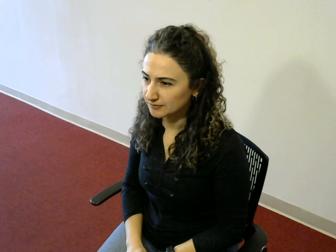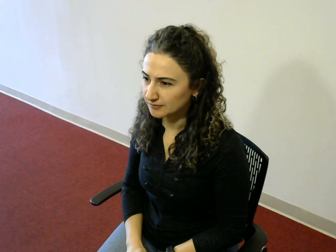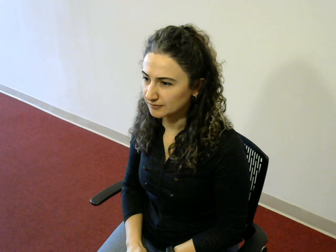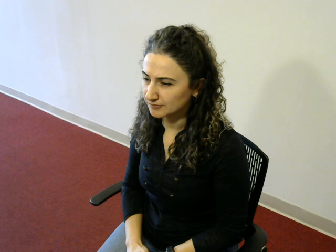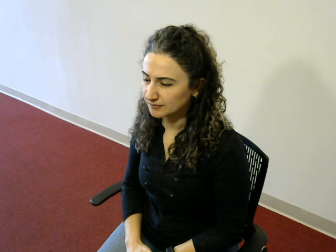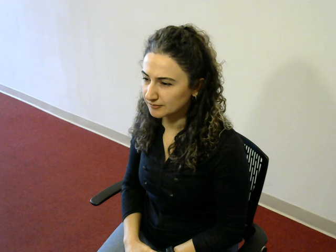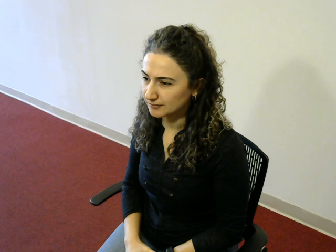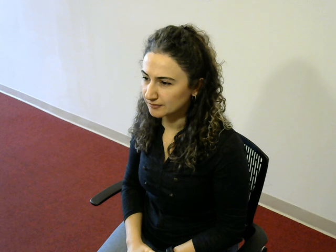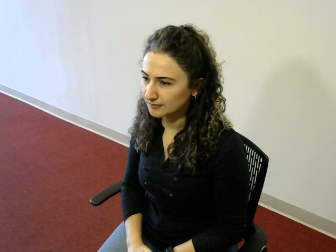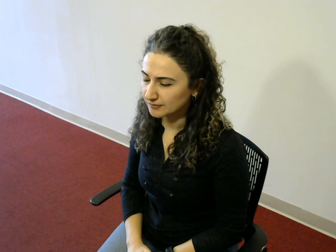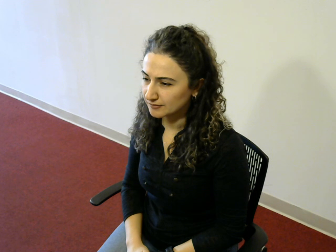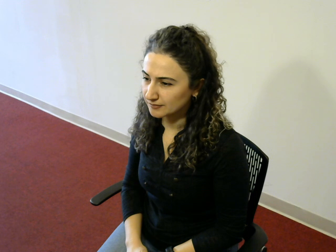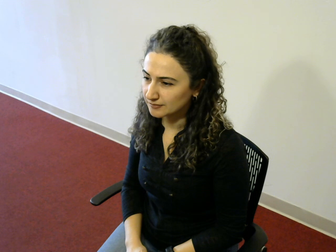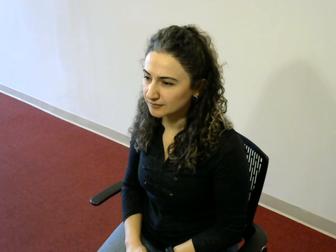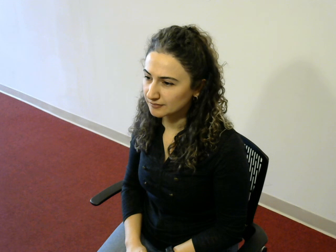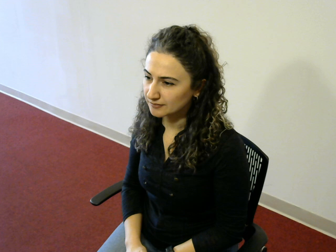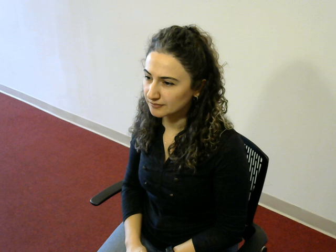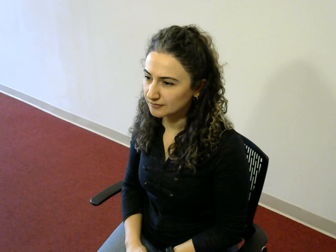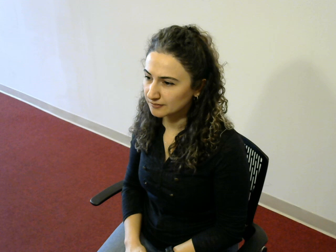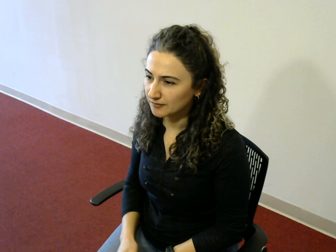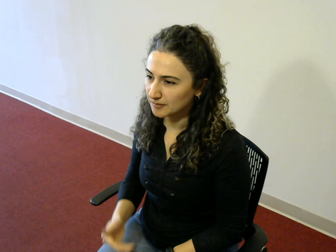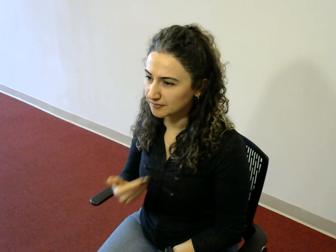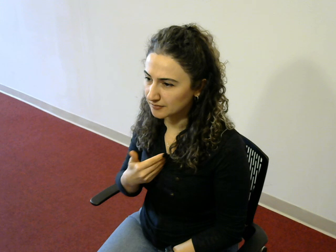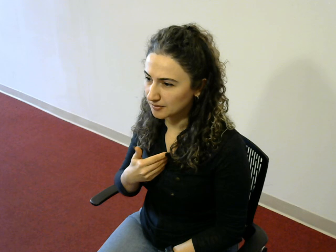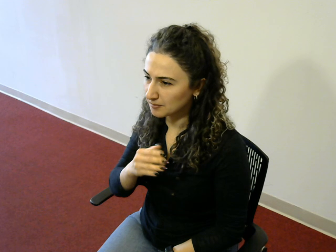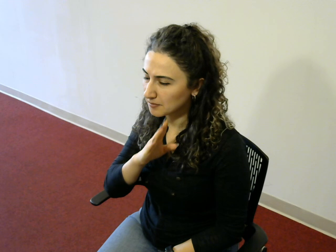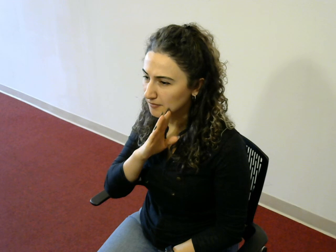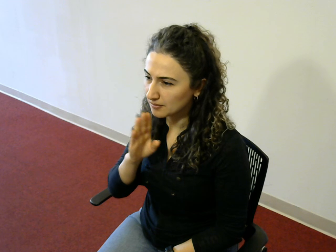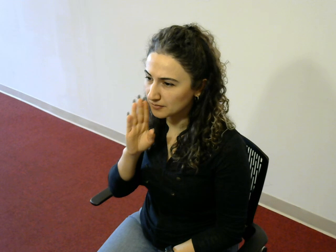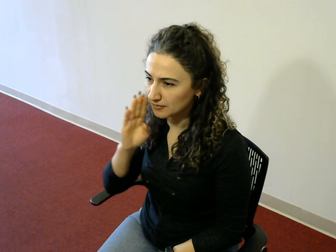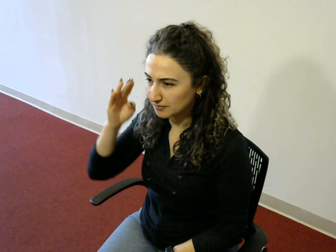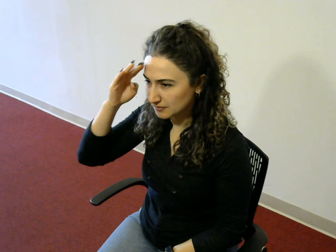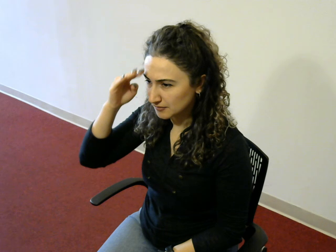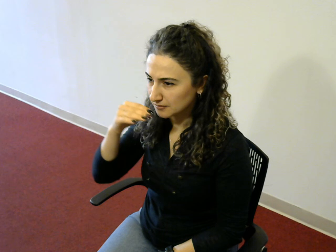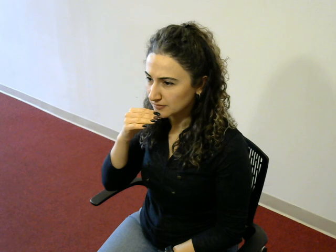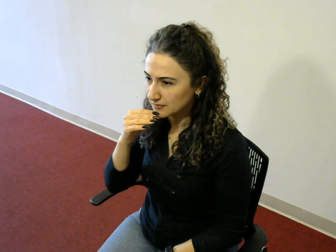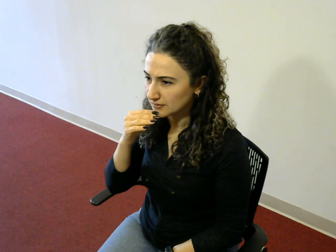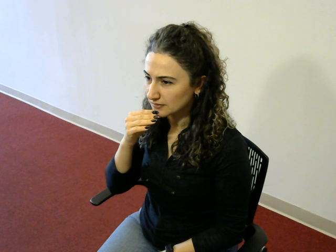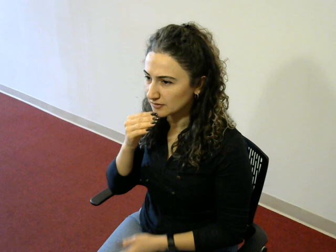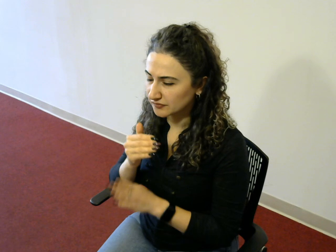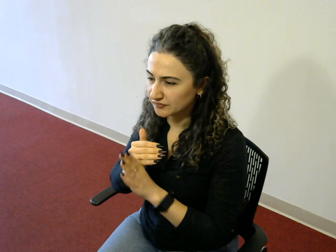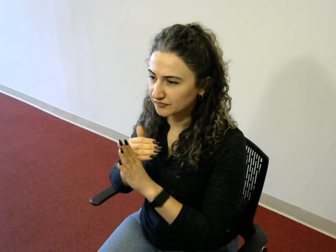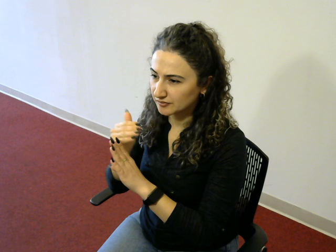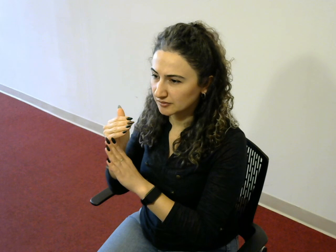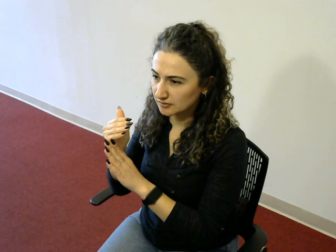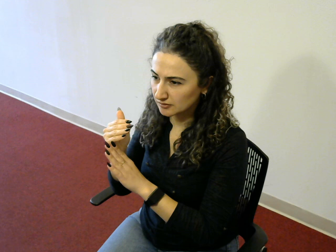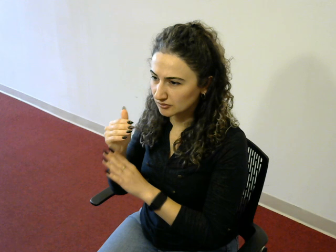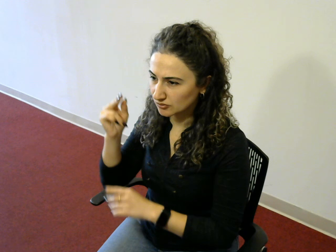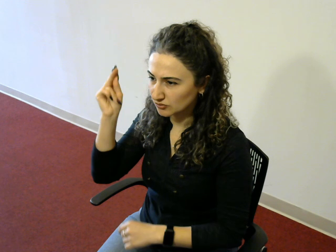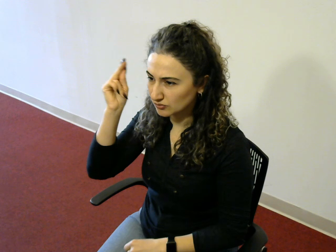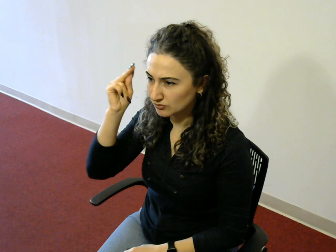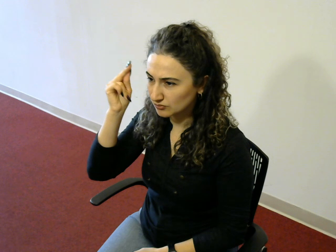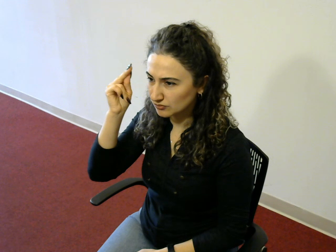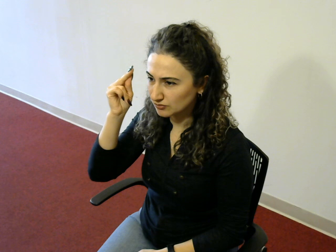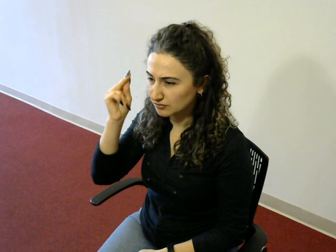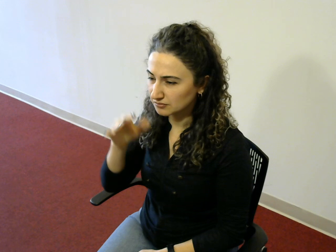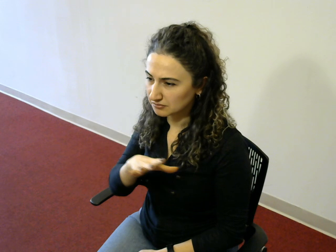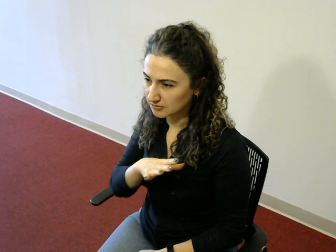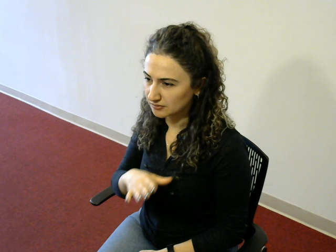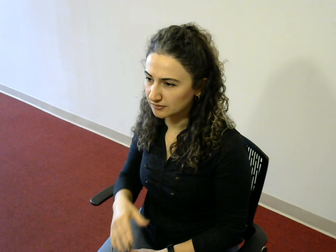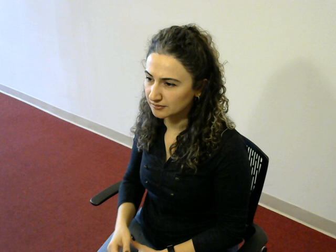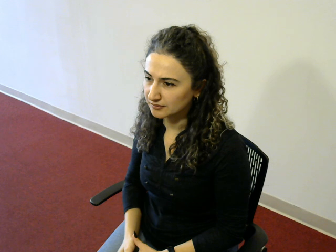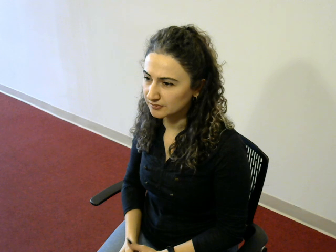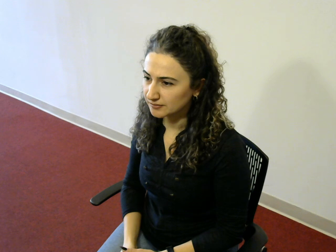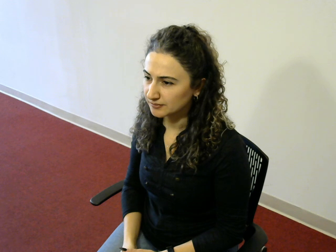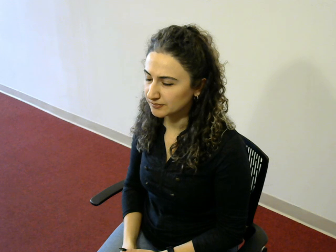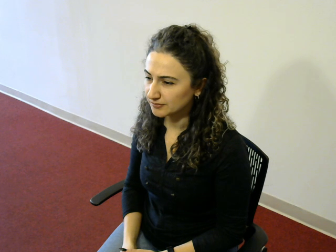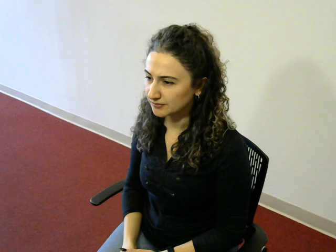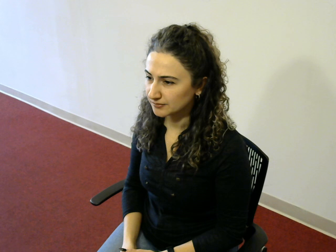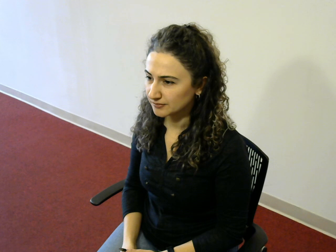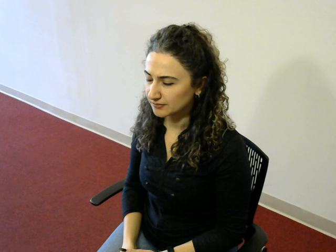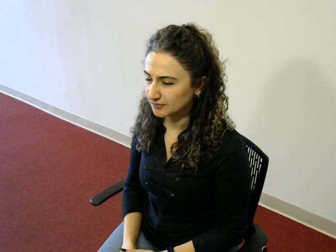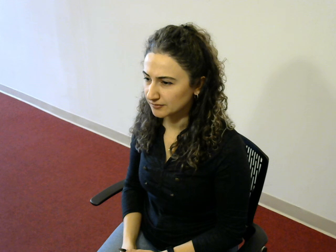Mənim valideynlərim ali təhsillidir